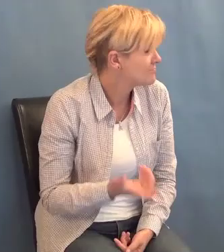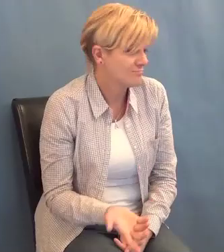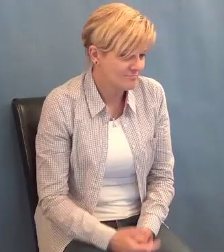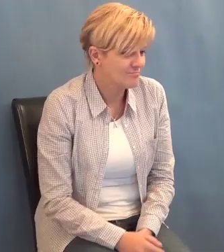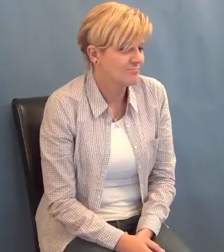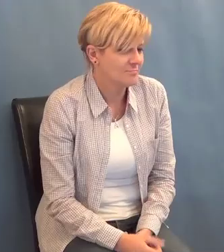Chuligaństwo.